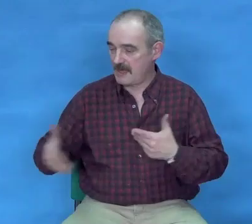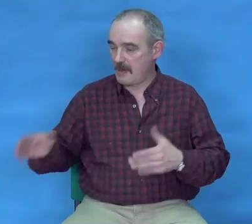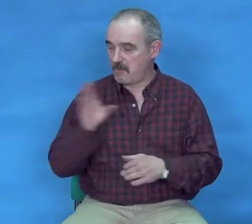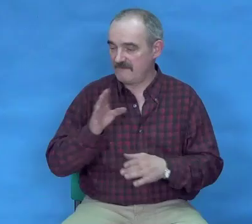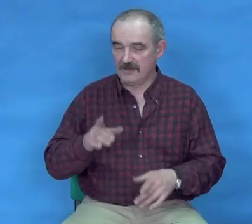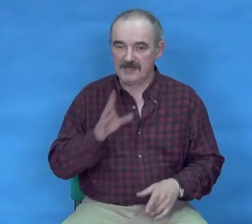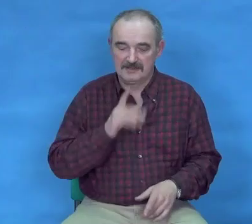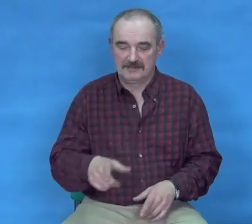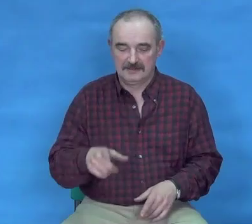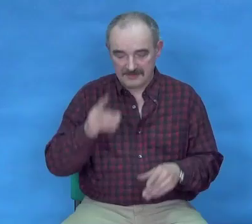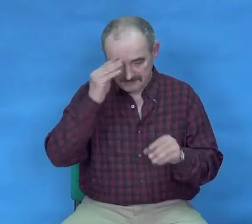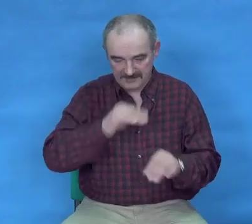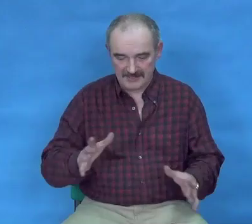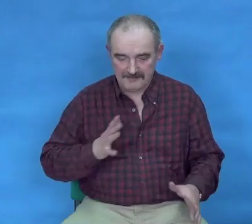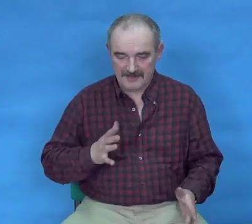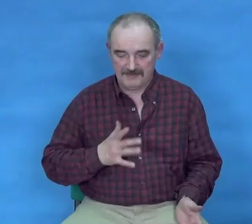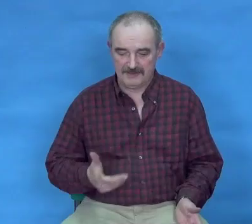Ta informacja o niebezpieczeństwie jest chyba na dworze.